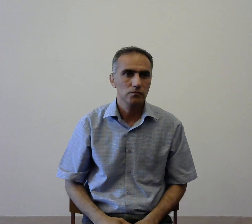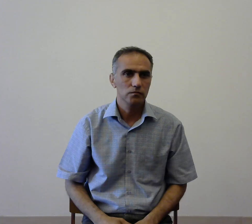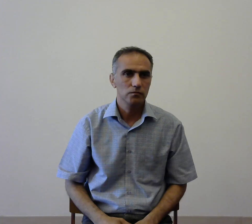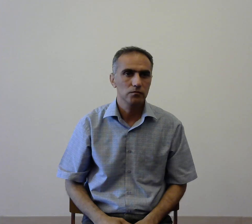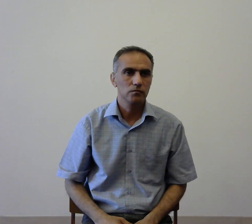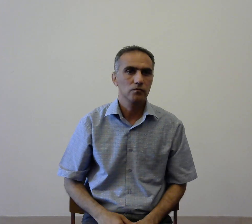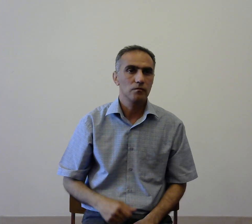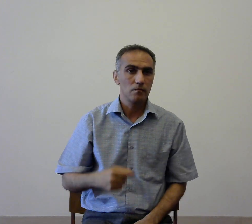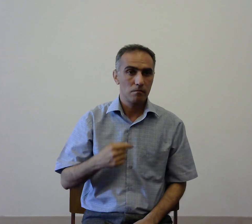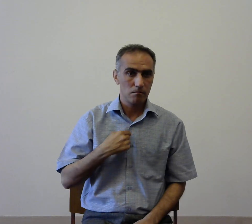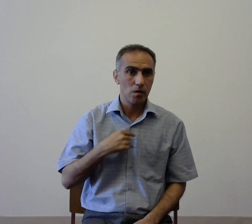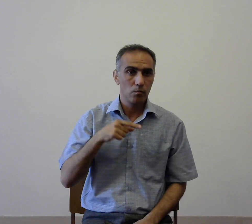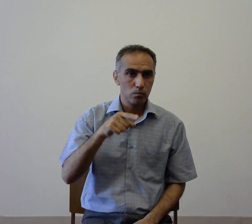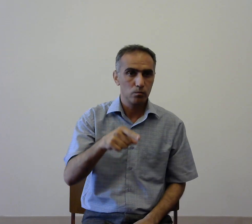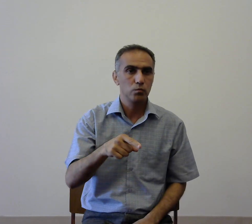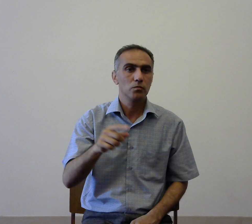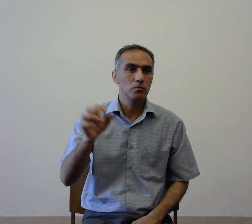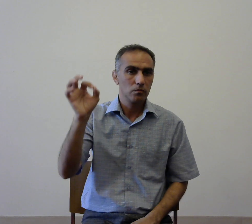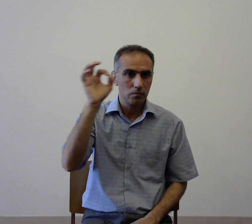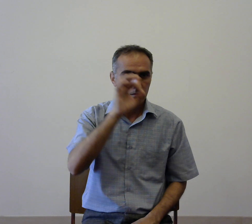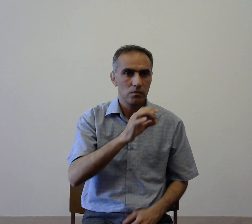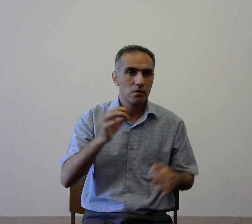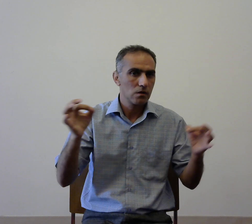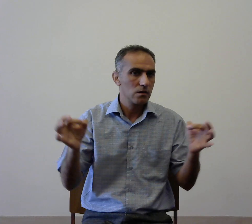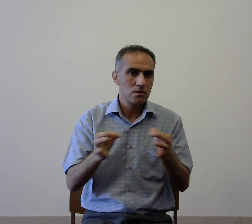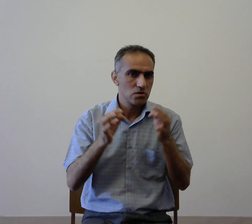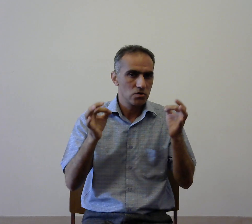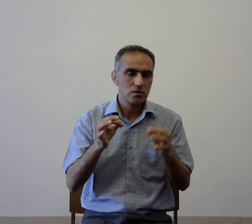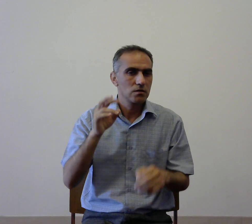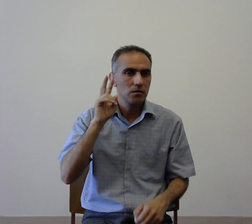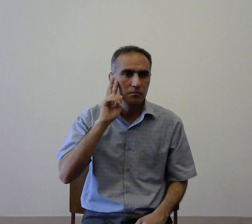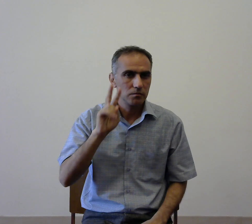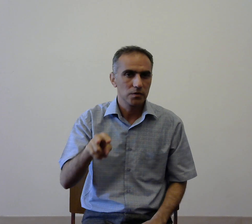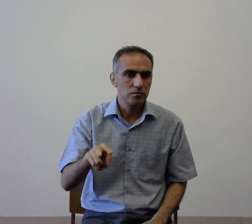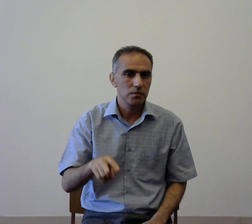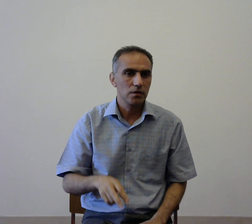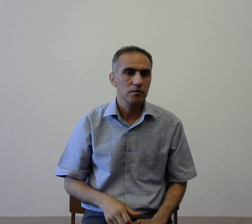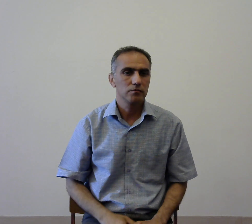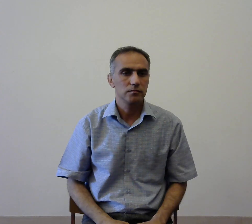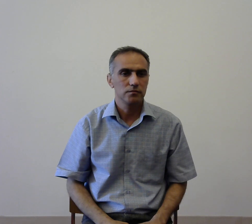Mən bu barədə heç nə bilmirəm